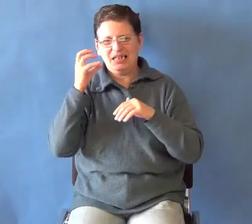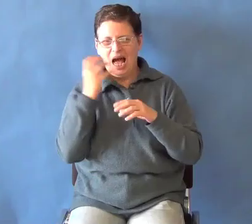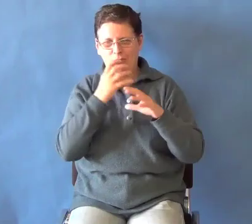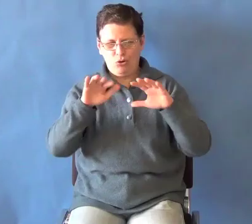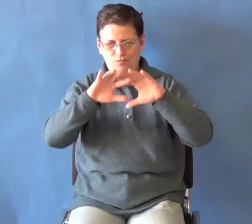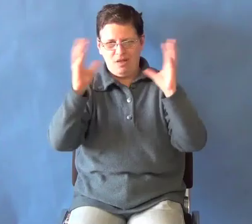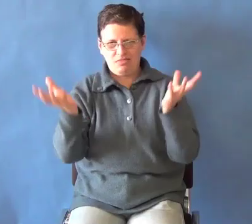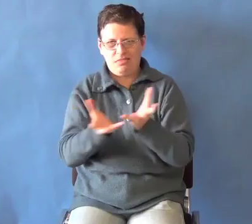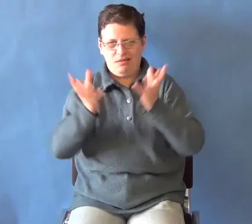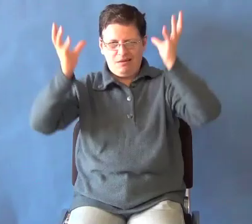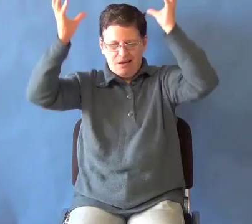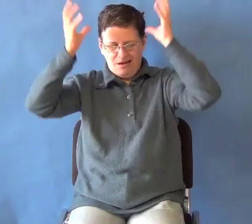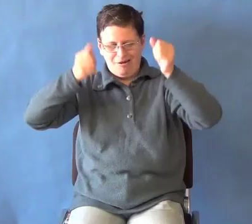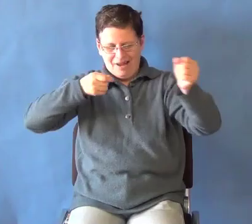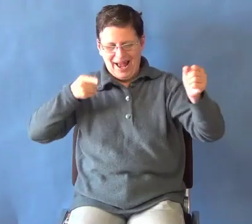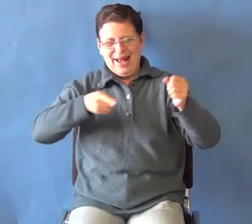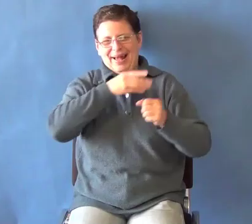Większy owoc, arbuz, postawił na głowie.